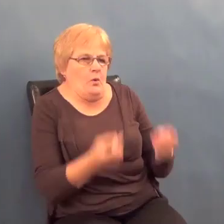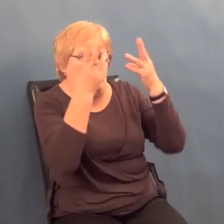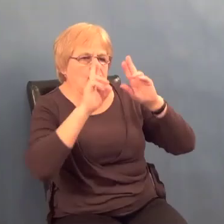Duch.